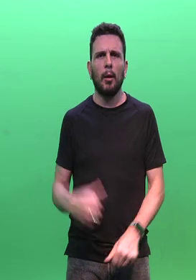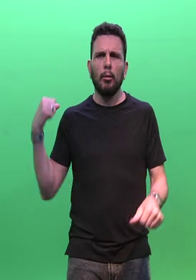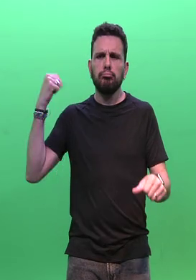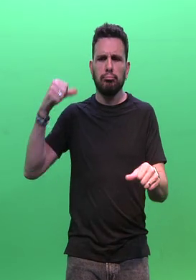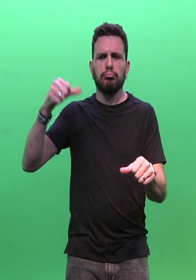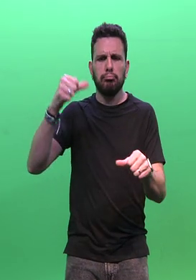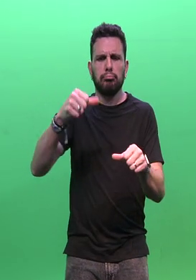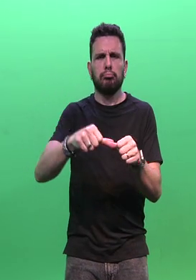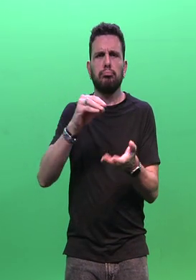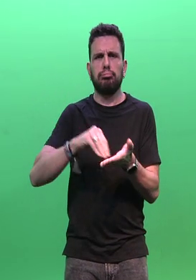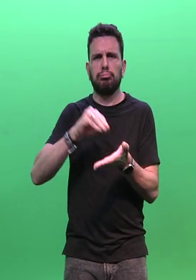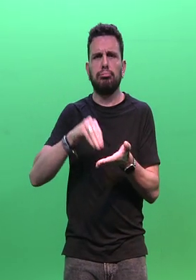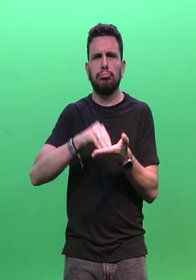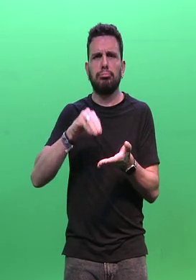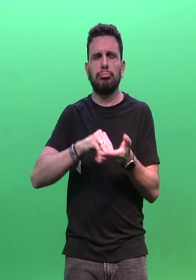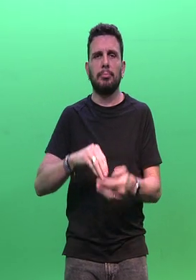Fins ara, moltes vegades.